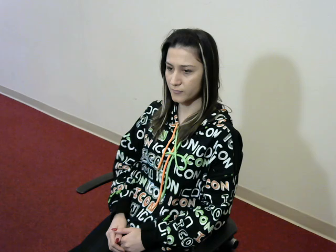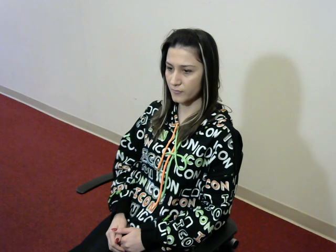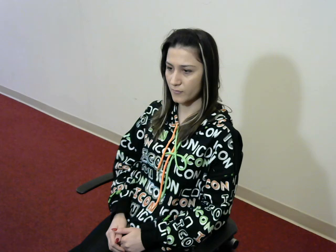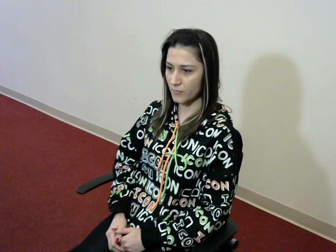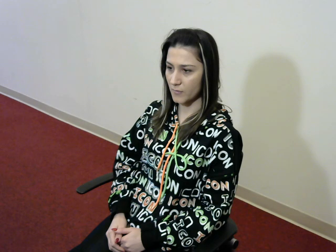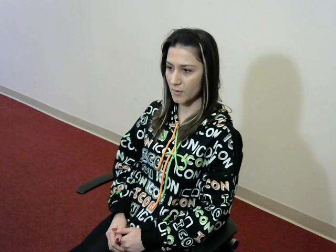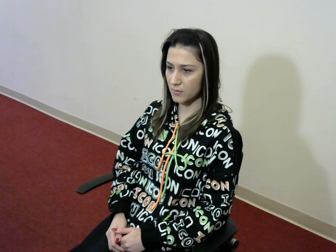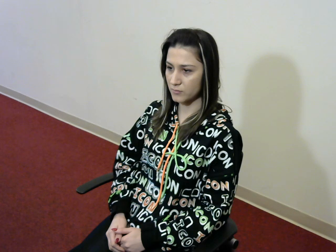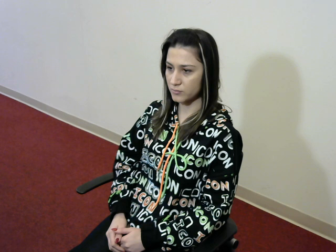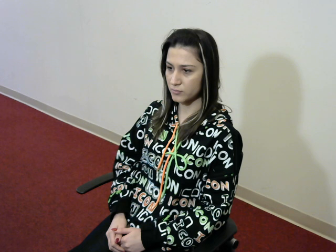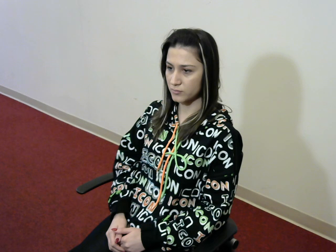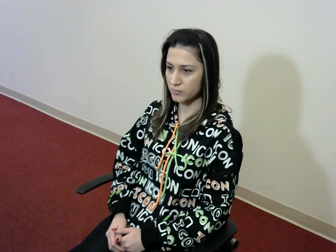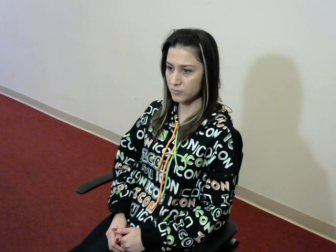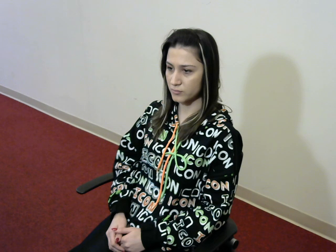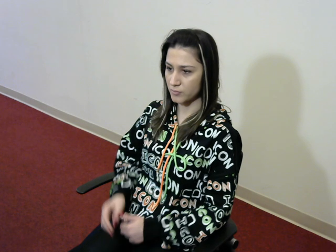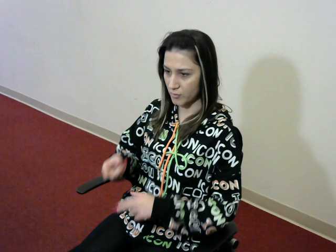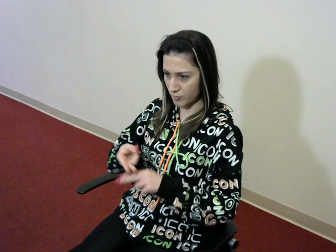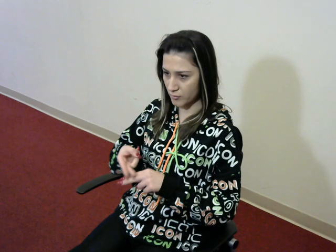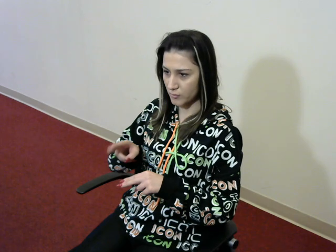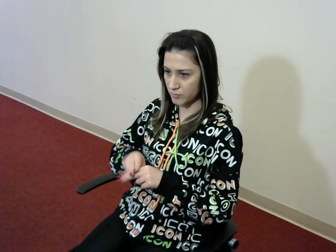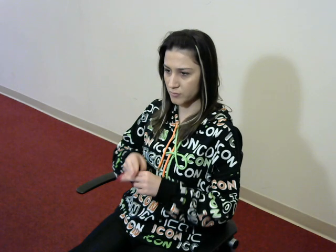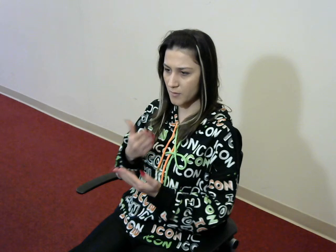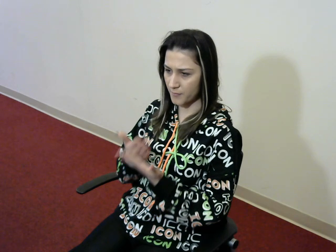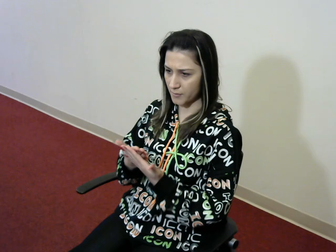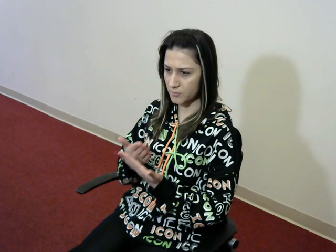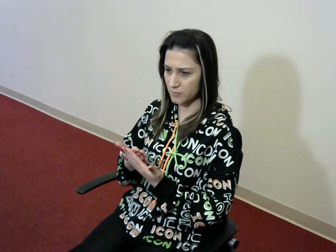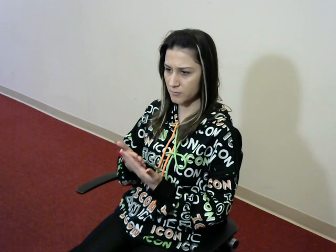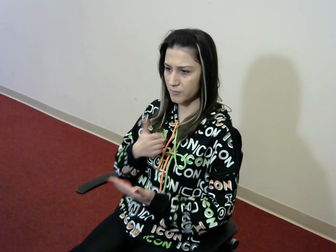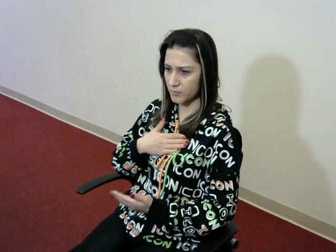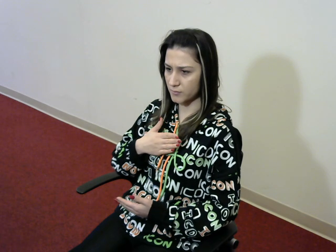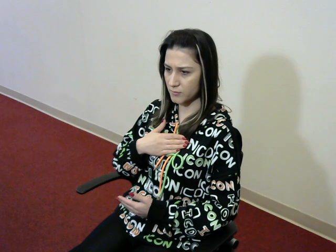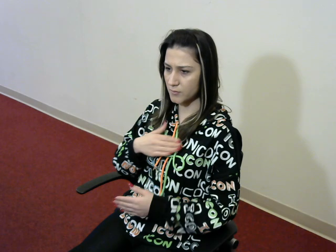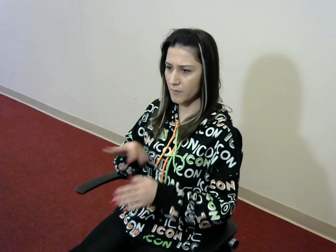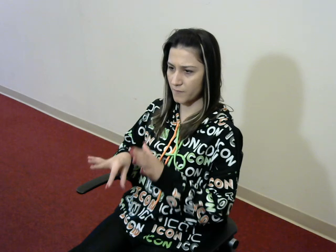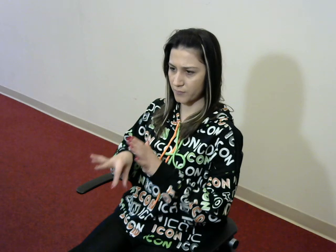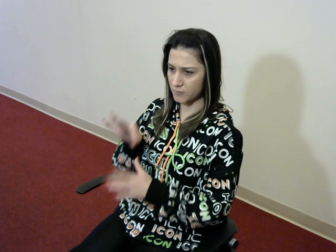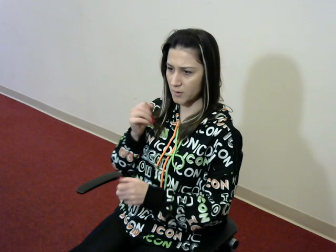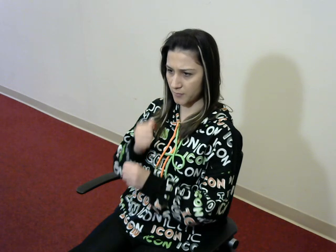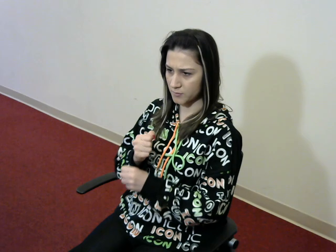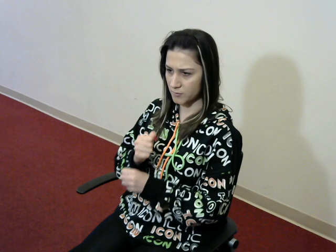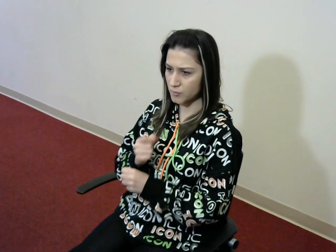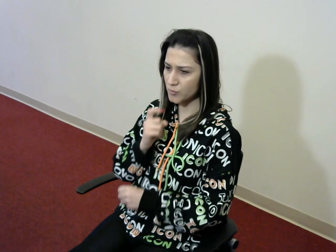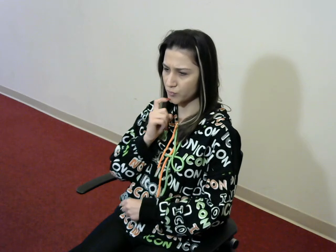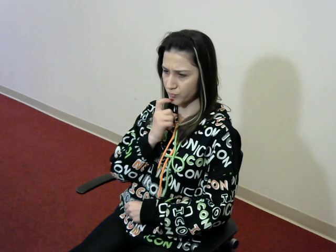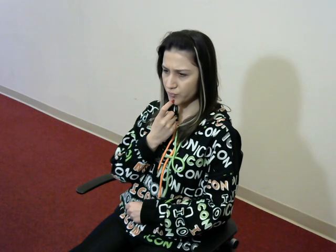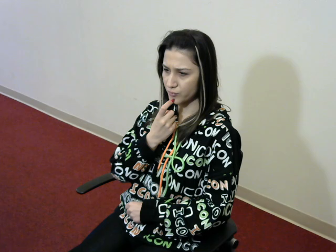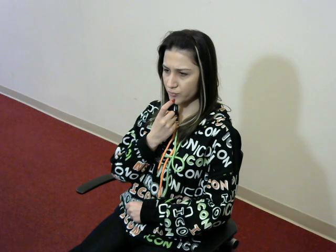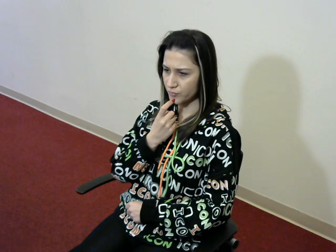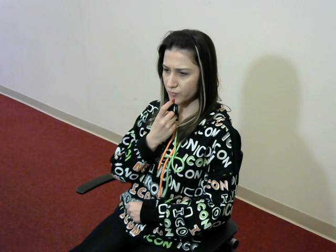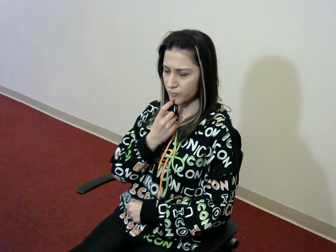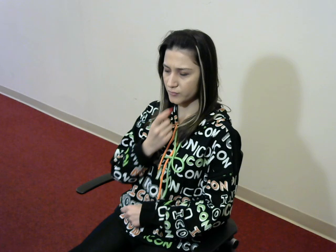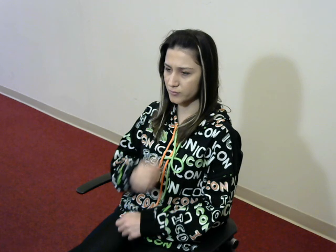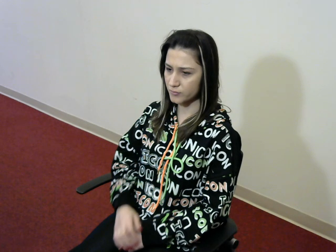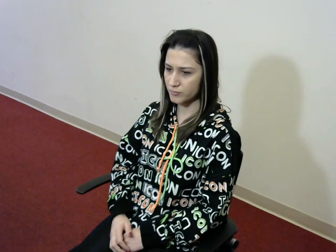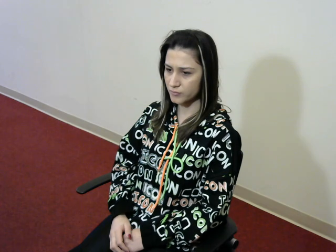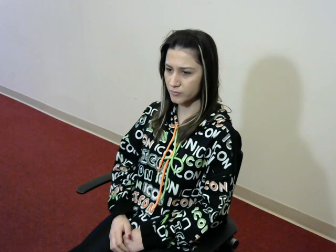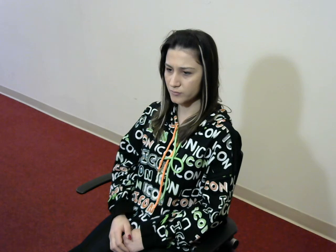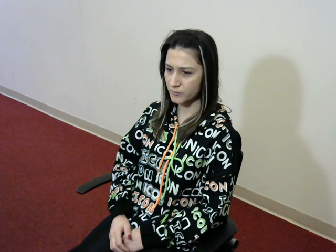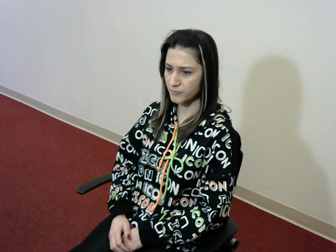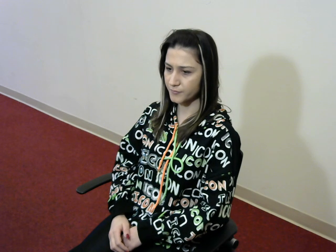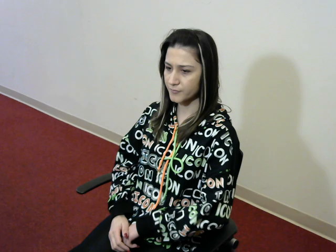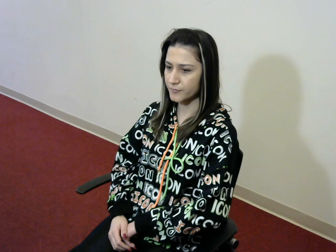Bu məsələdə mənə seçim etmək çətindir